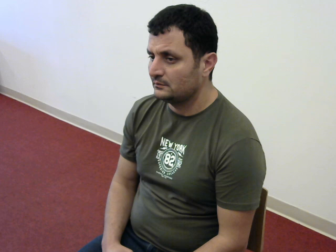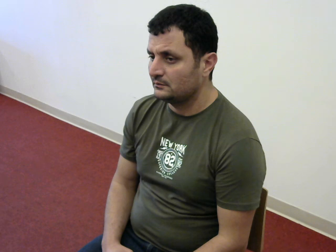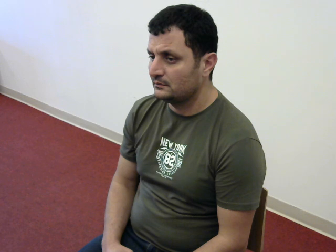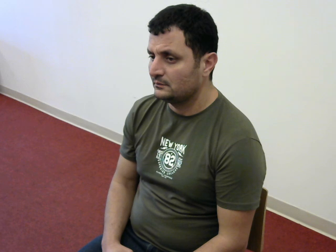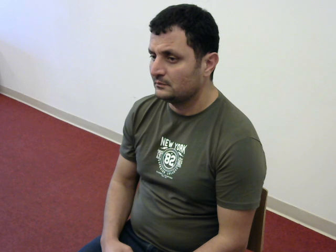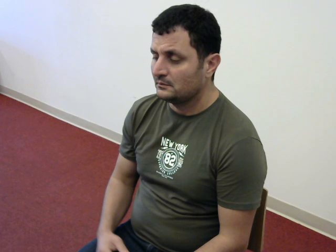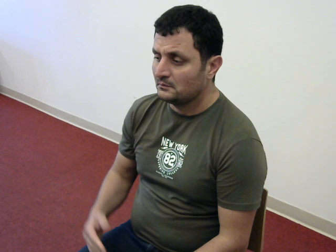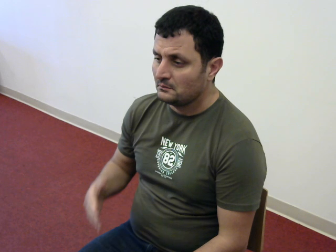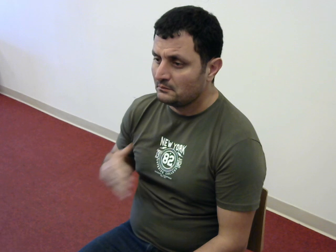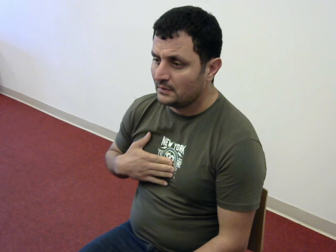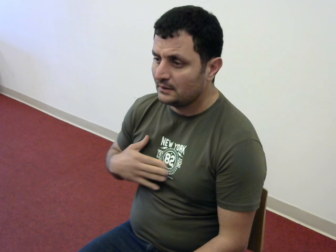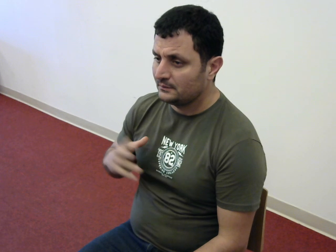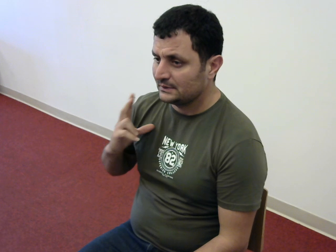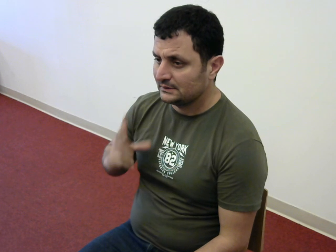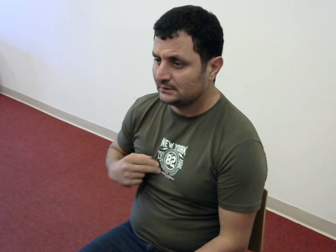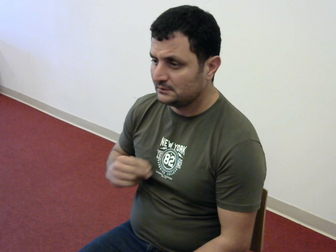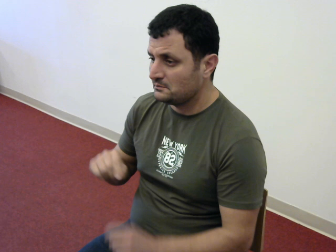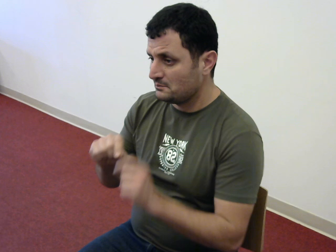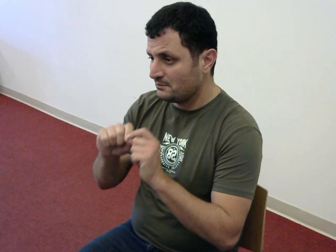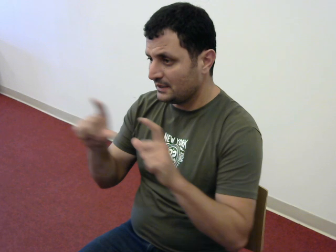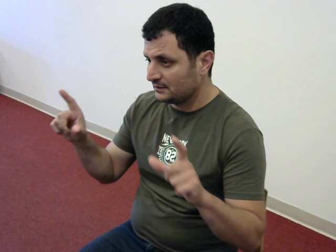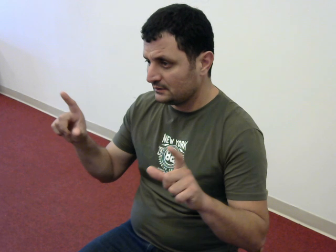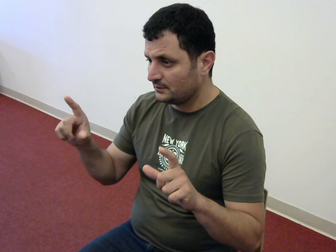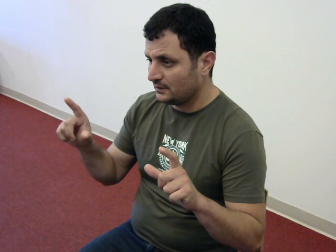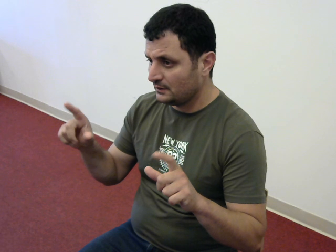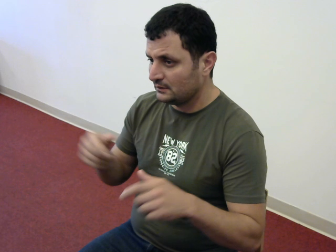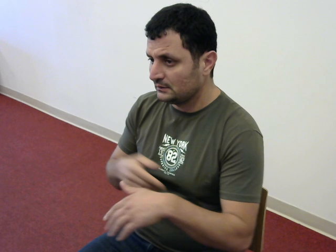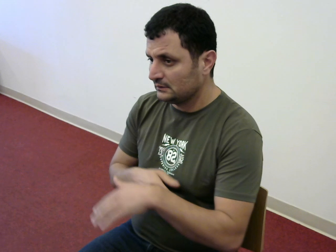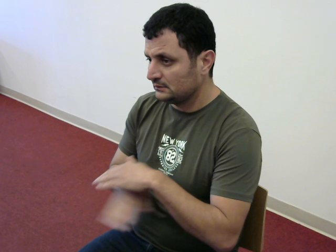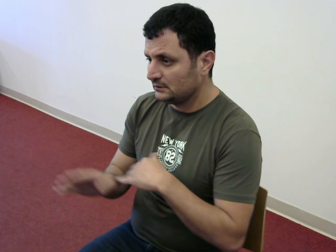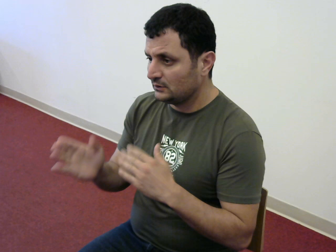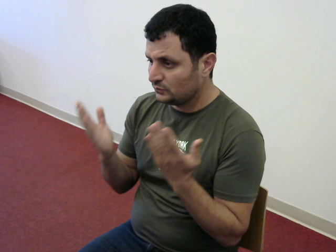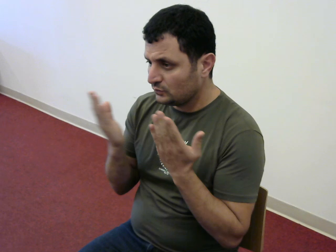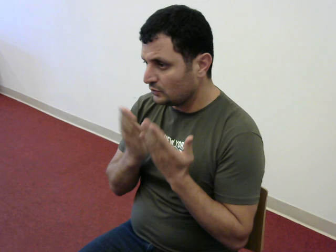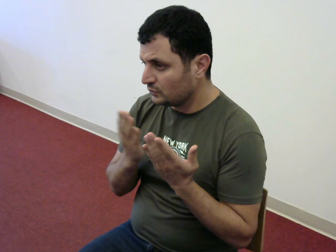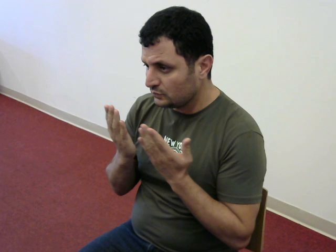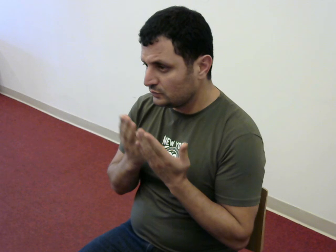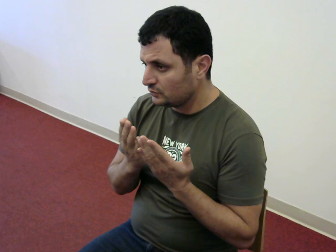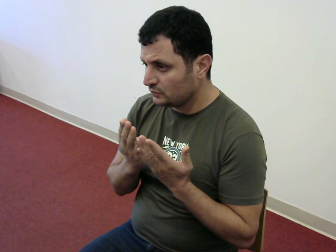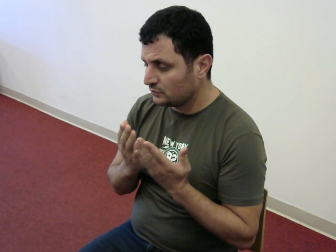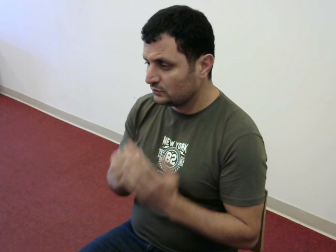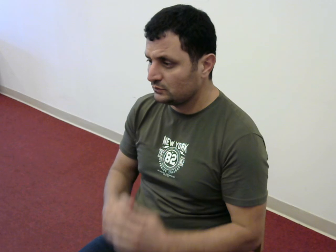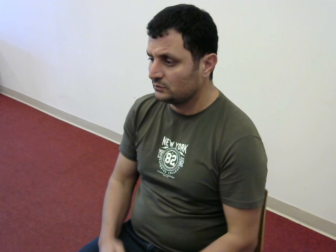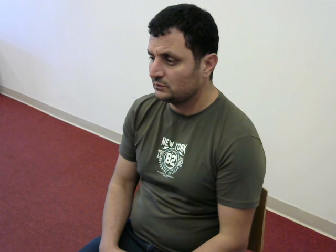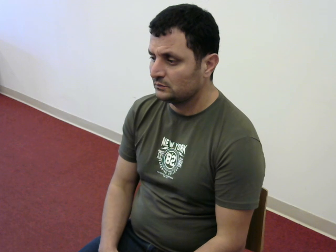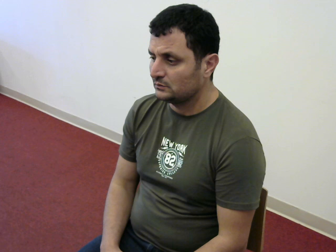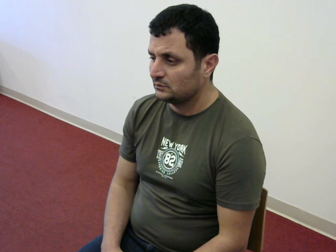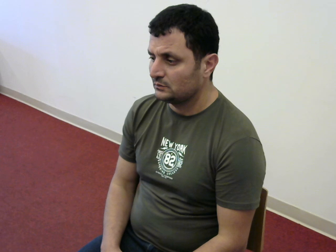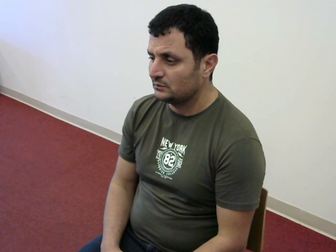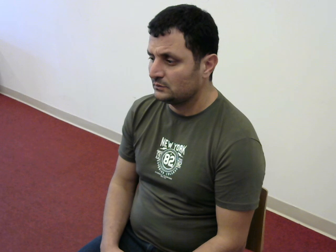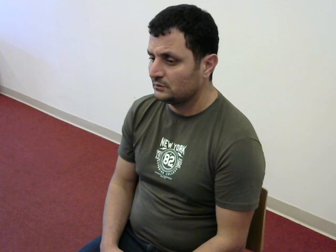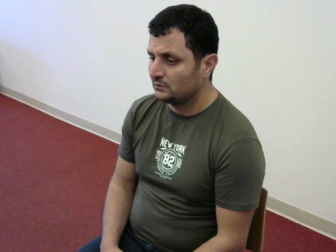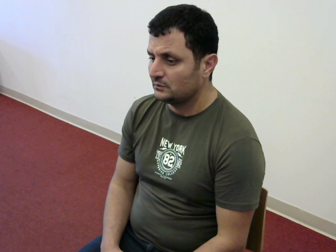Mənim qızım məktəbə gedir, oxuyur